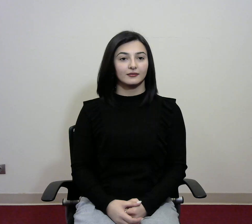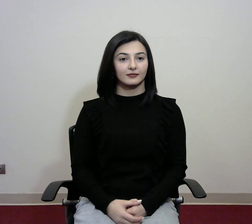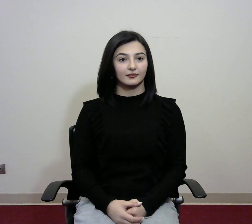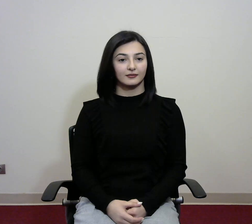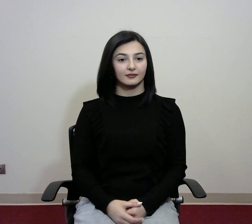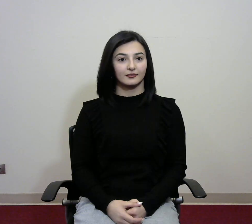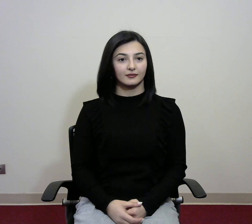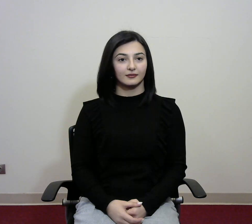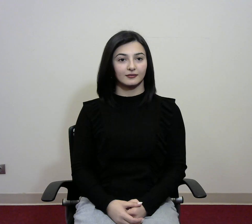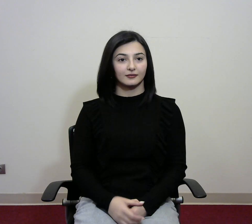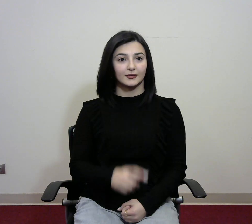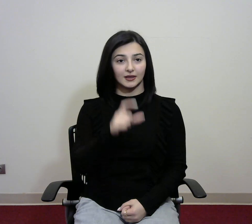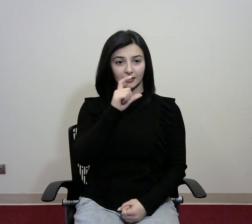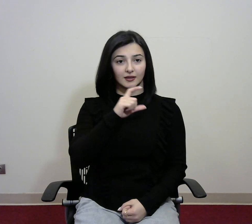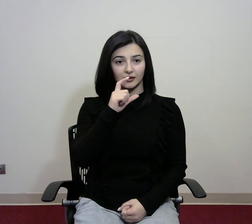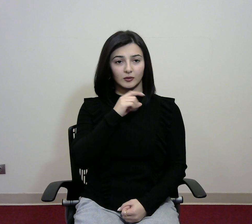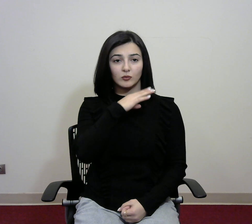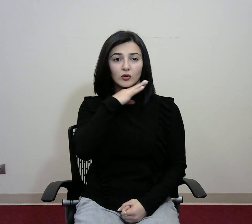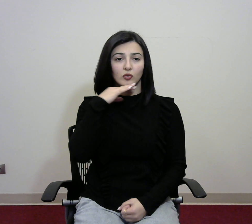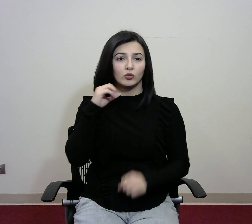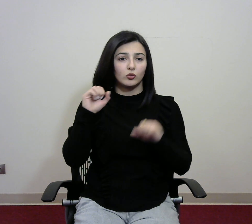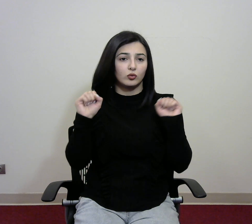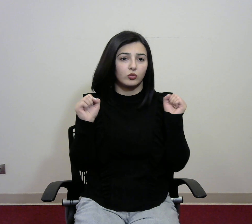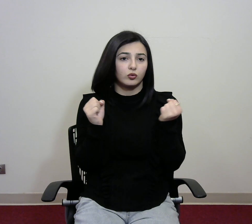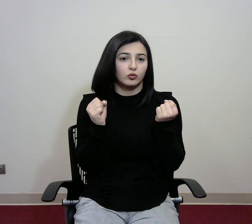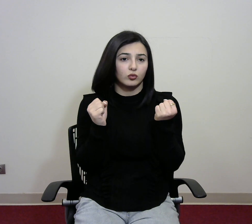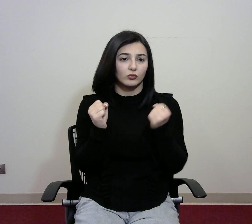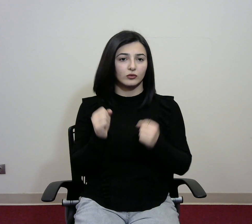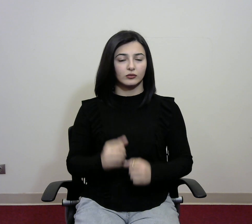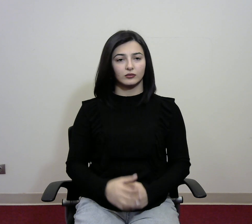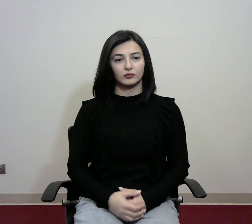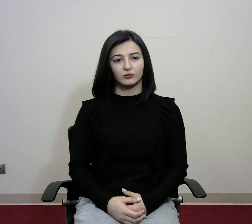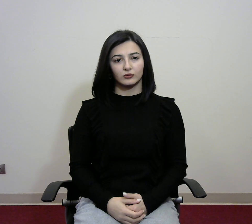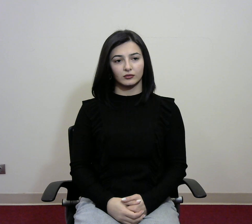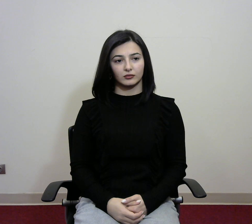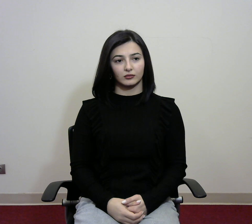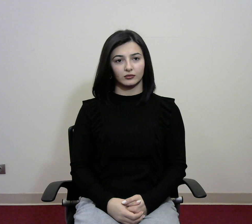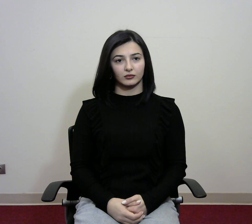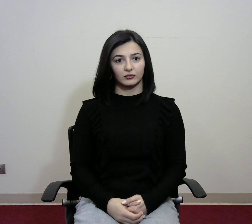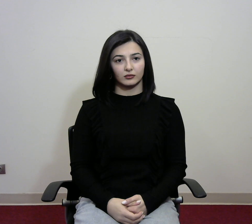Dondurma çox soyuqdur